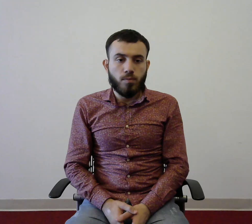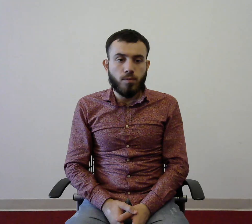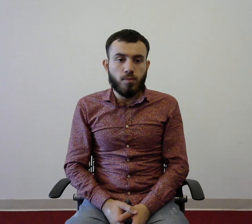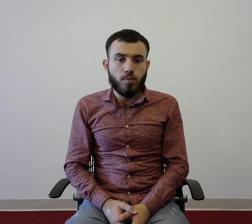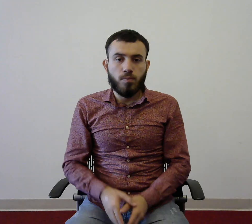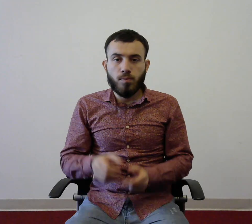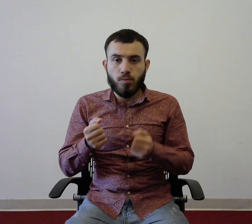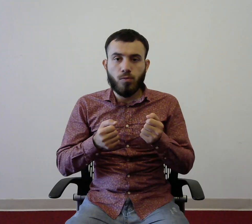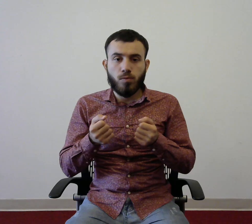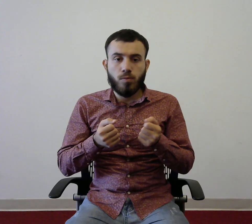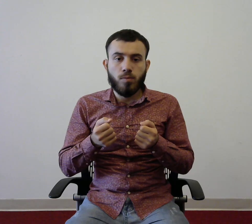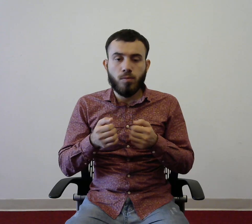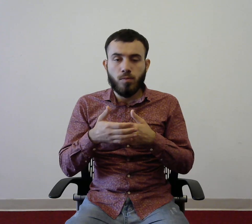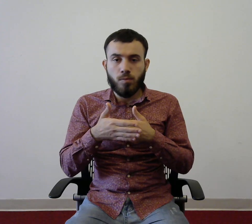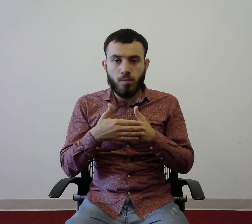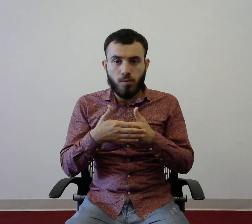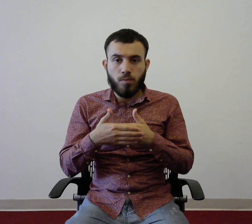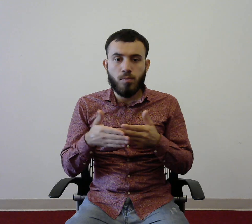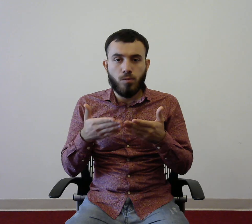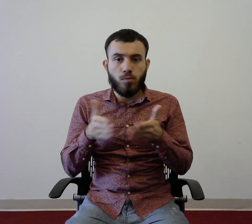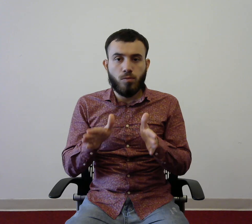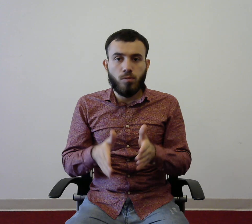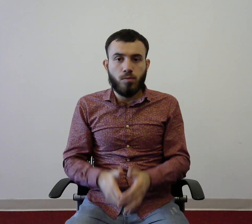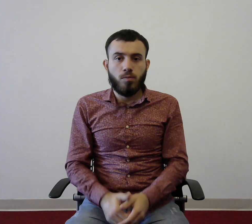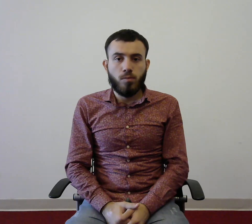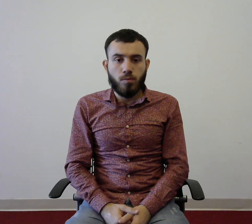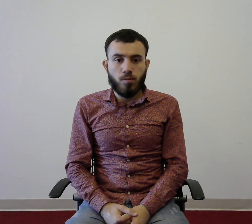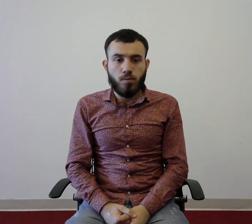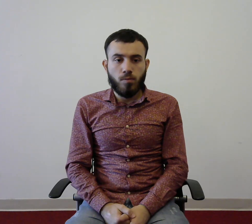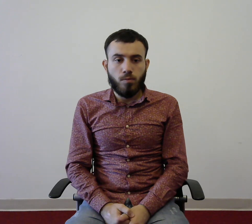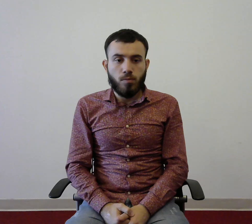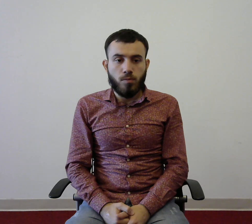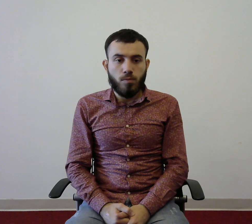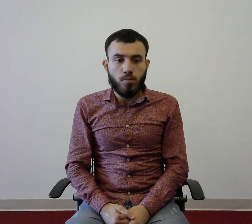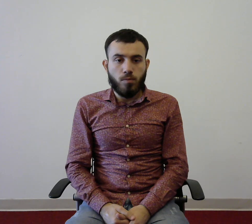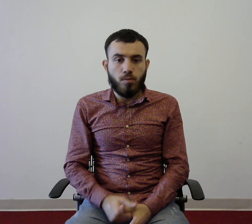Maşının qapısı açıqdır